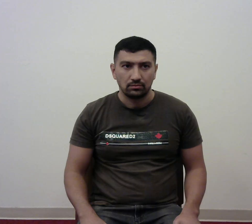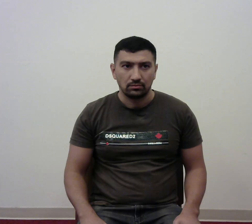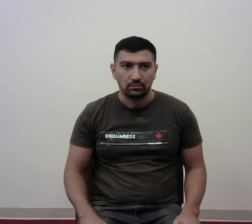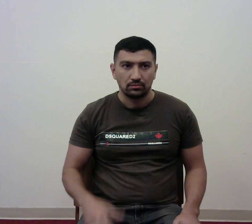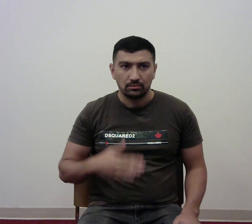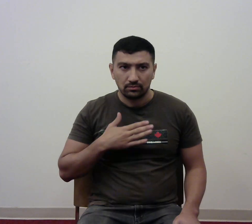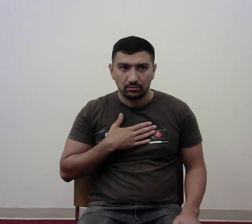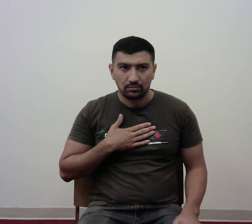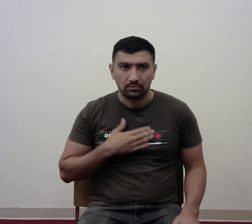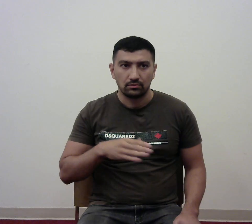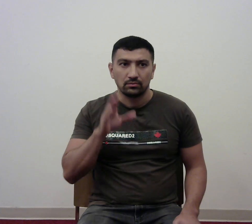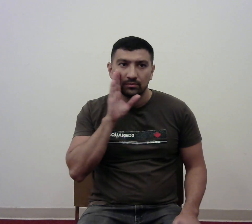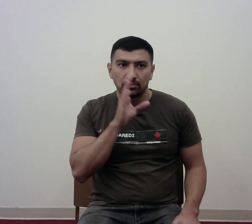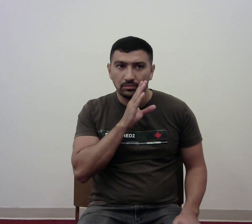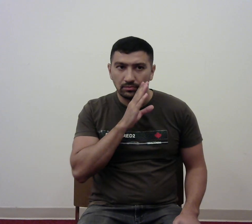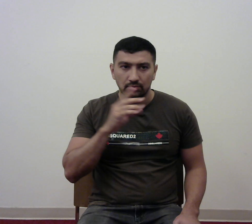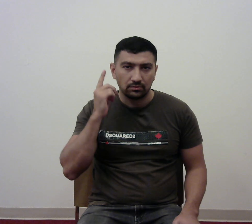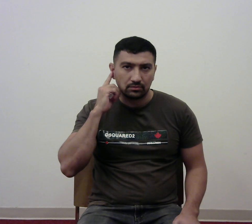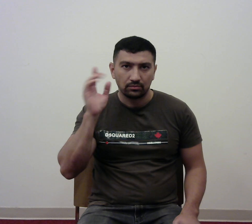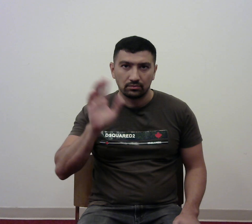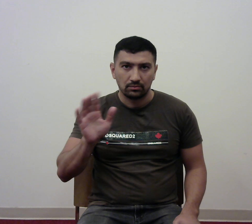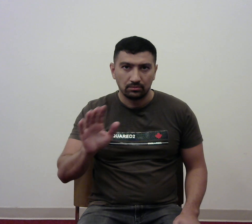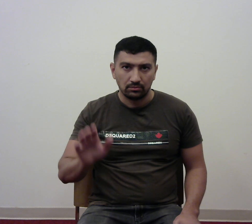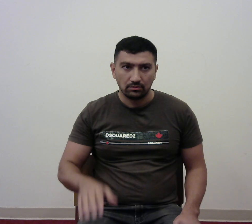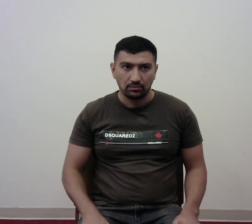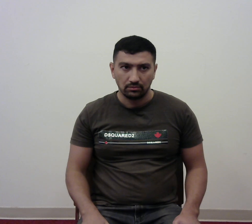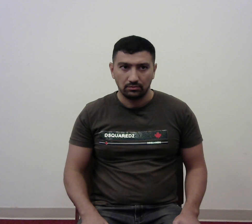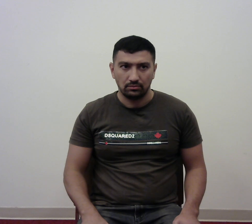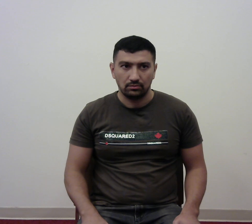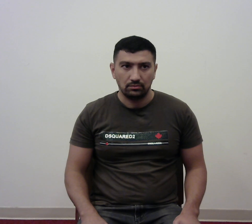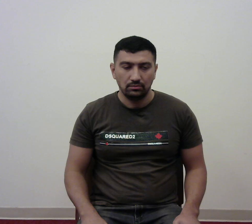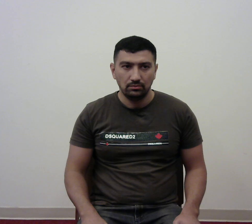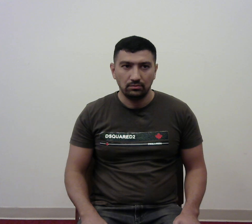Mənim anam eşitmir